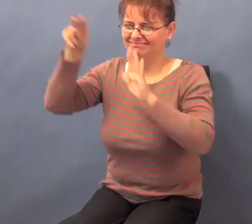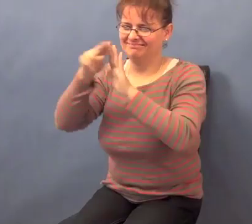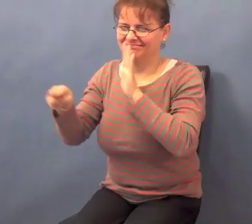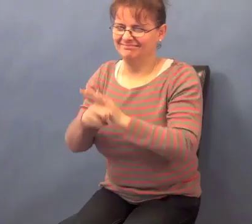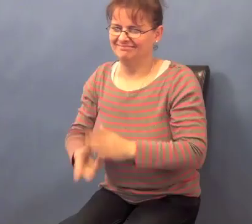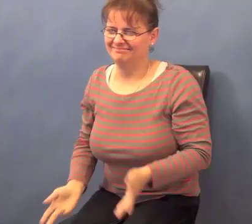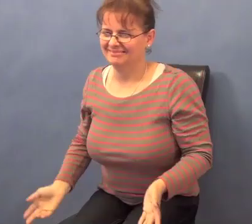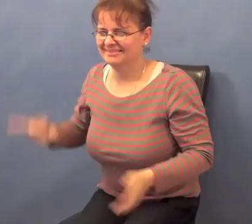Taki przepis.